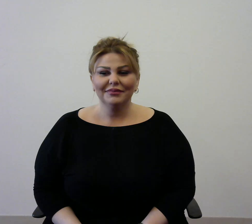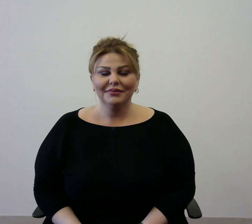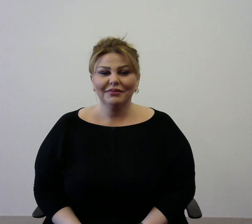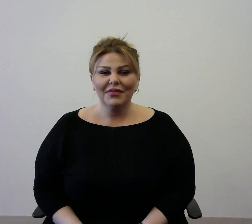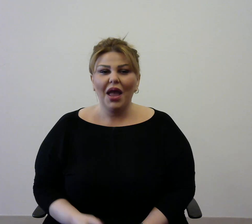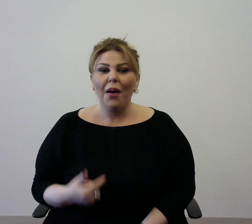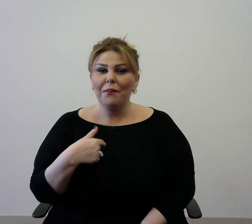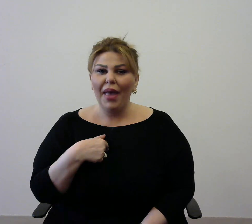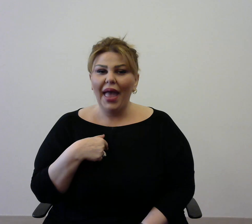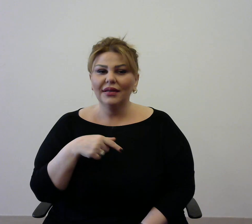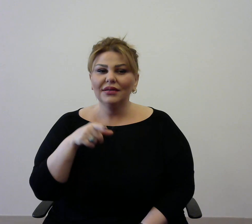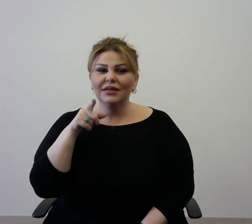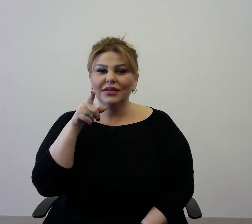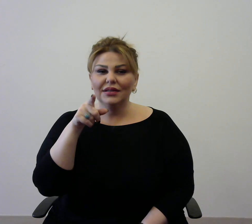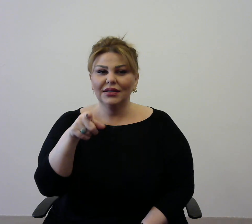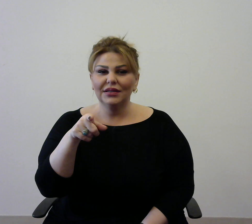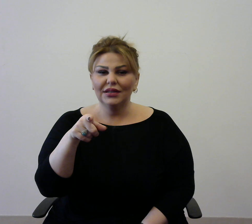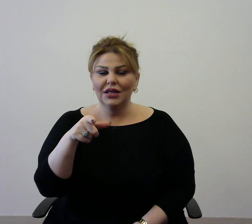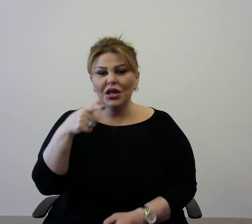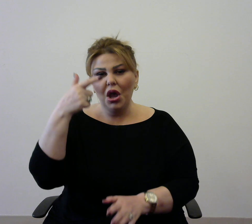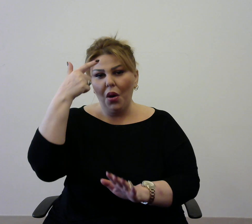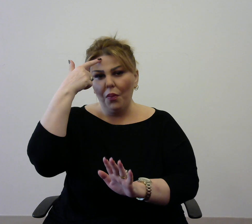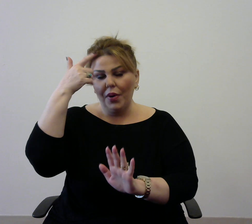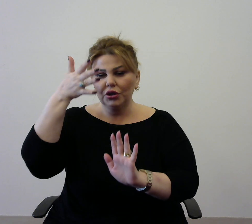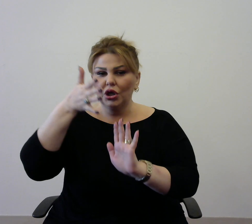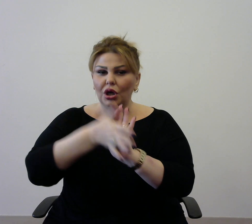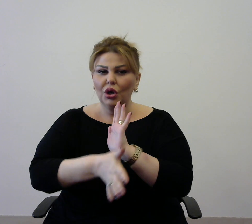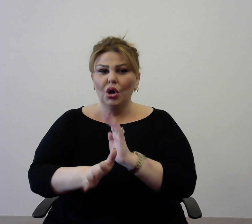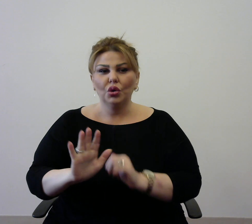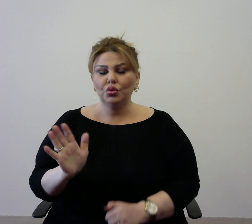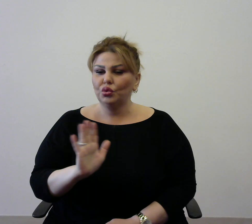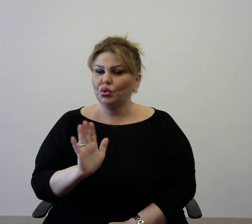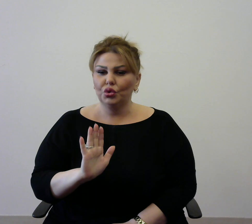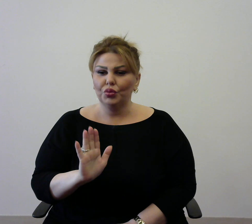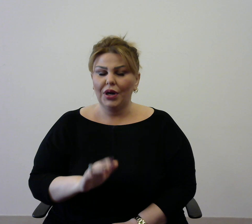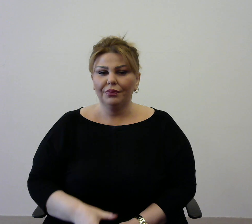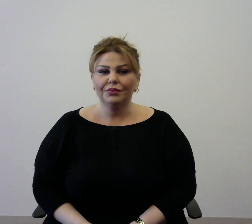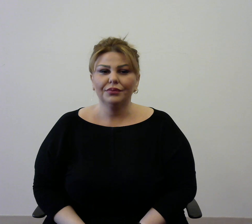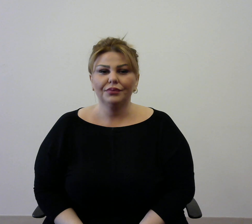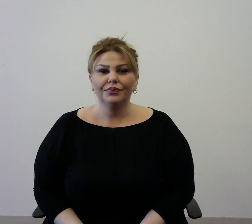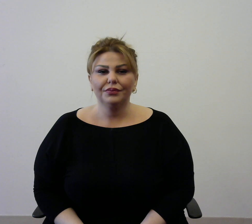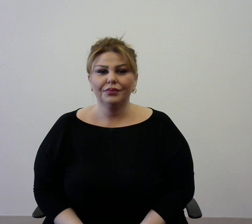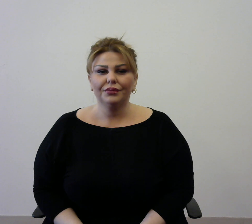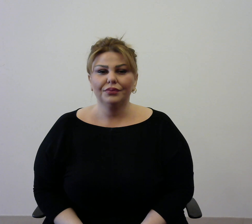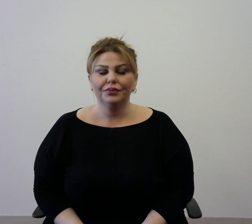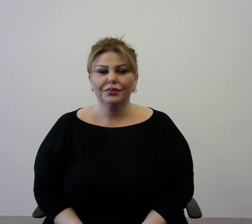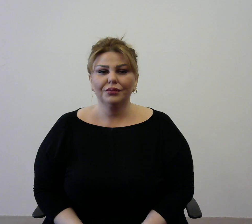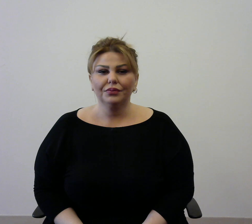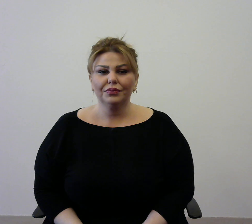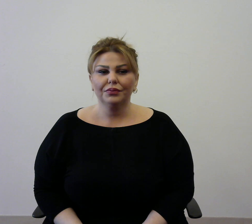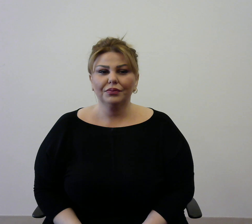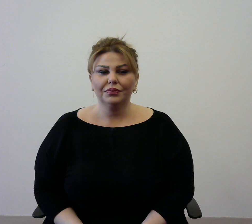Mən sizi başa düşmürəm